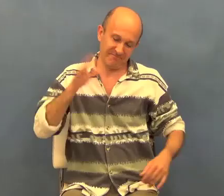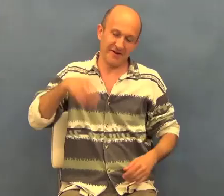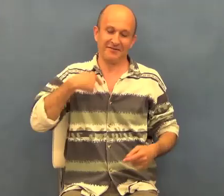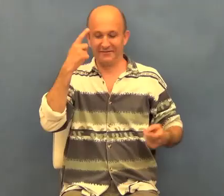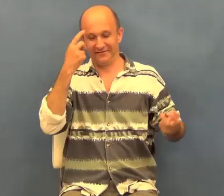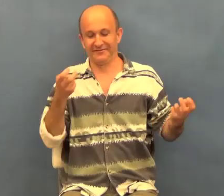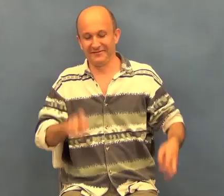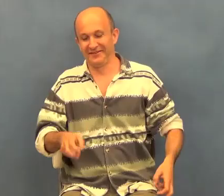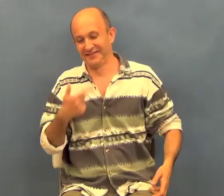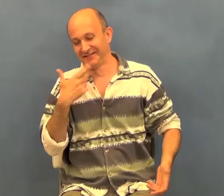Dobra, sam wymyślę.